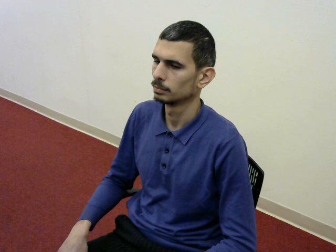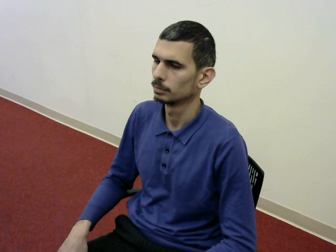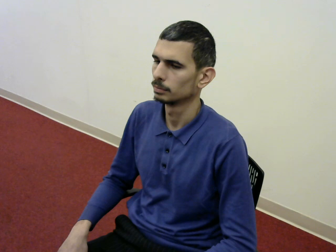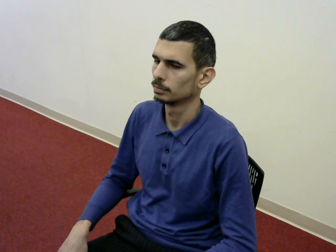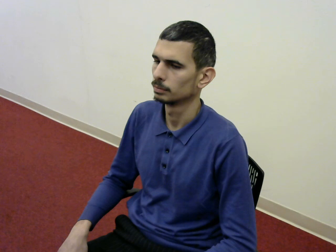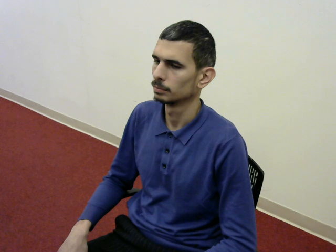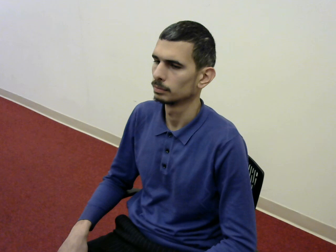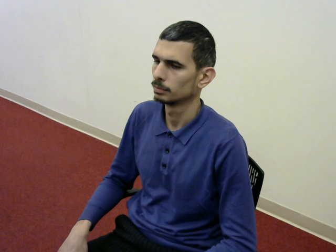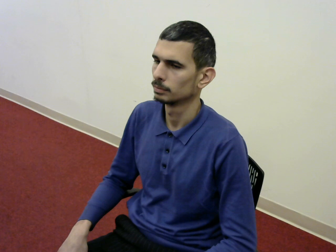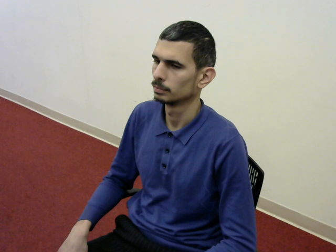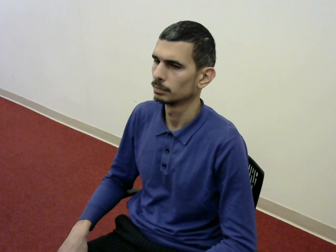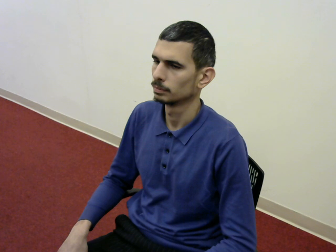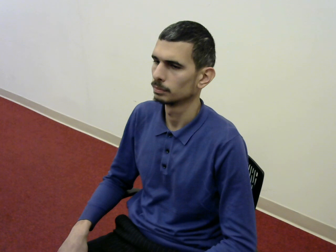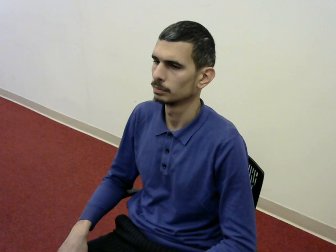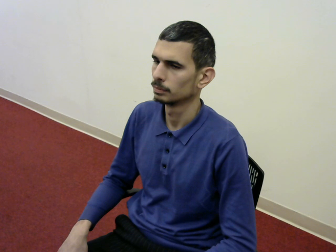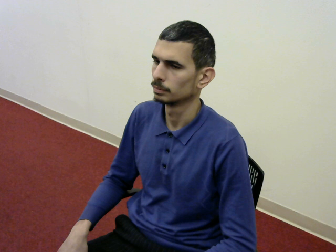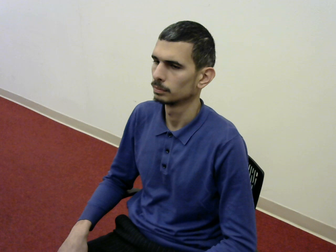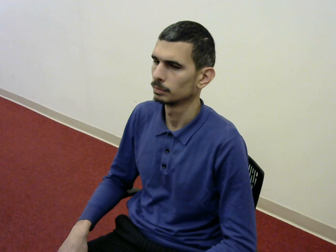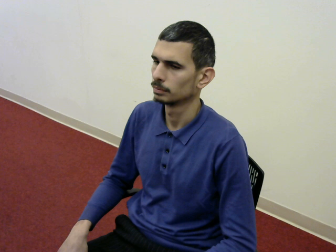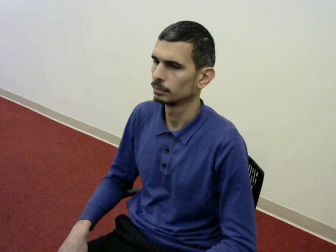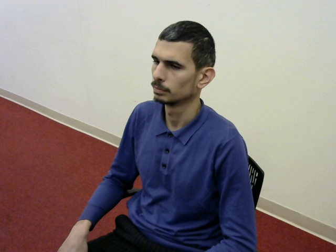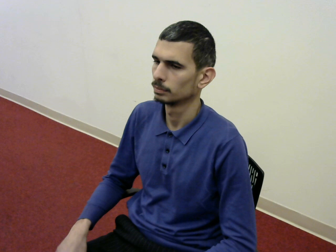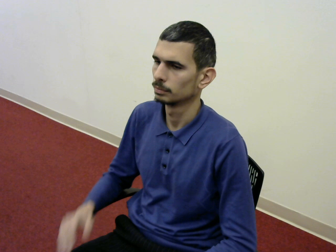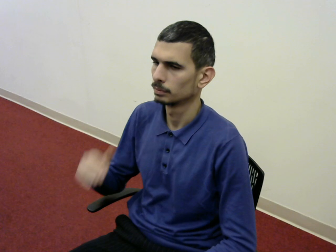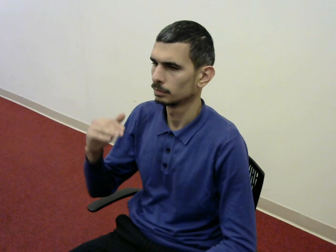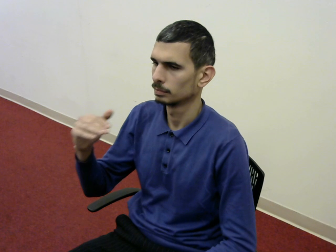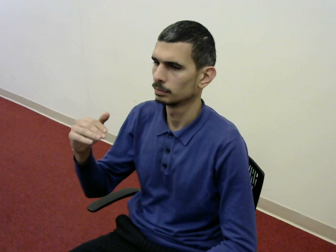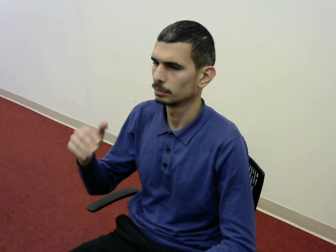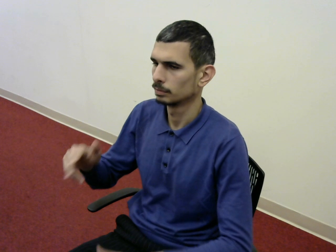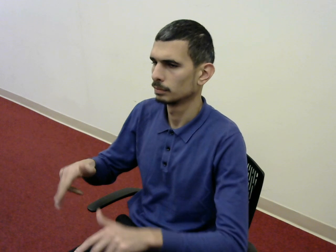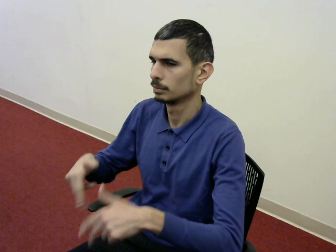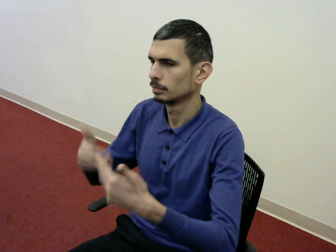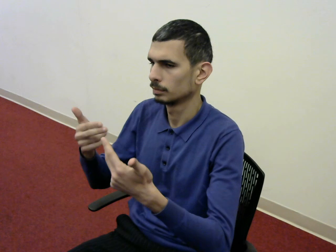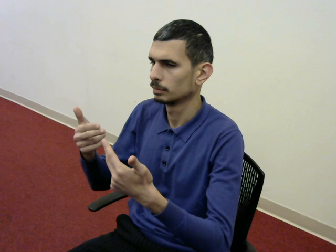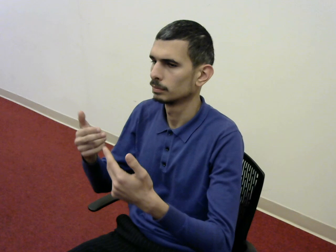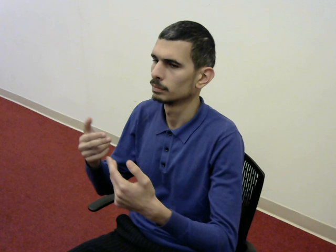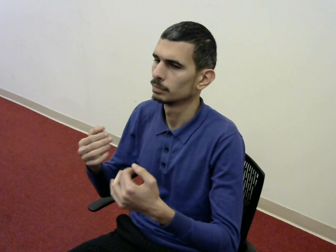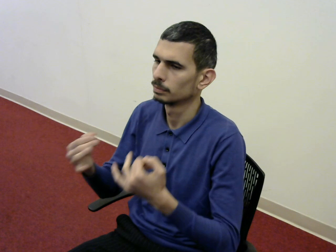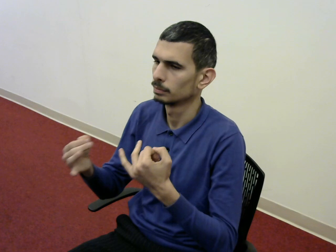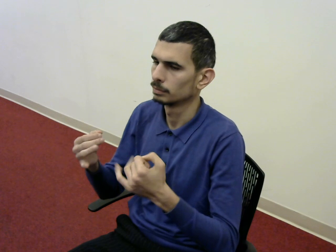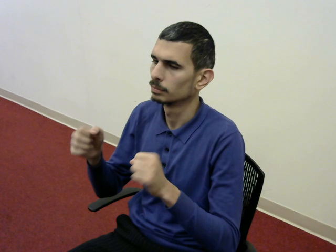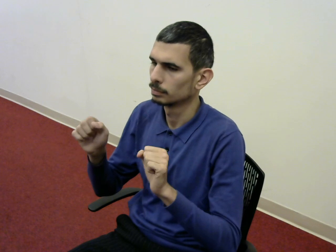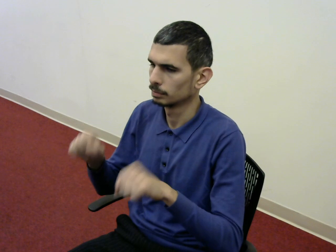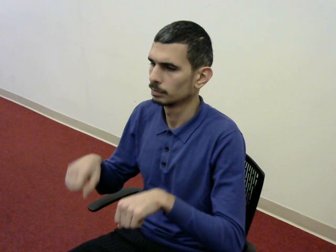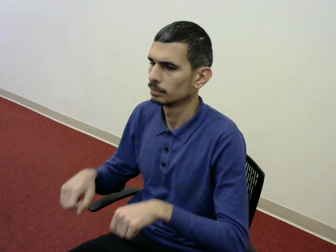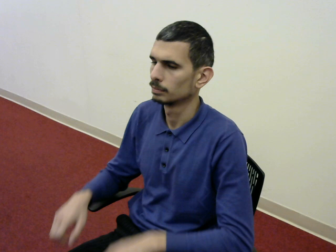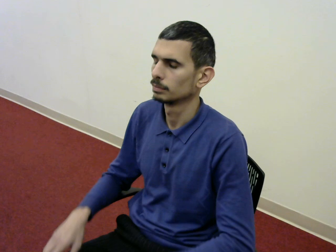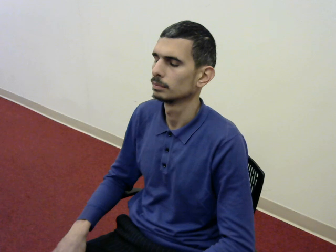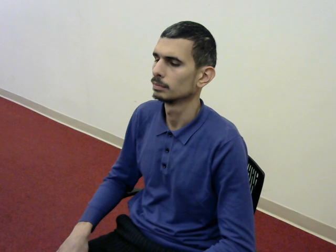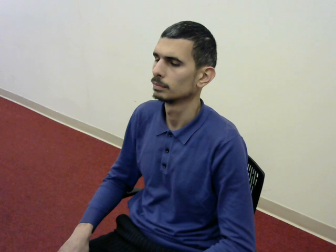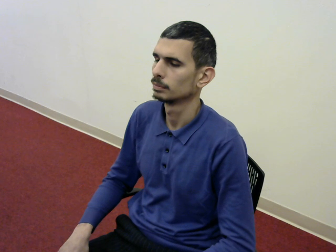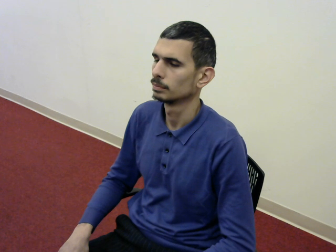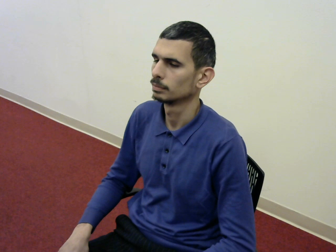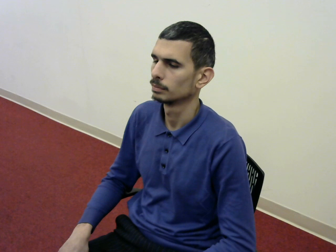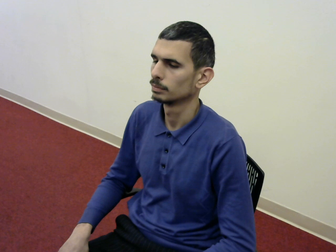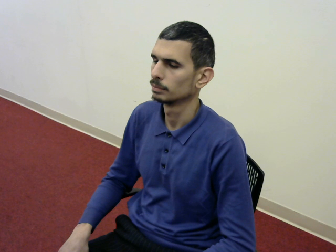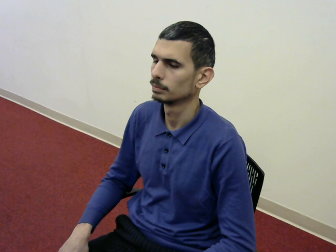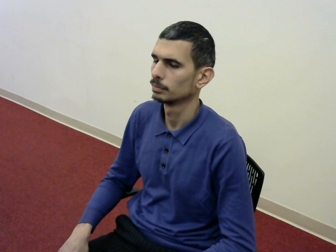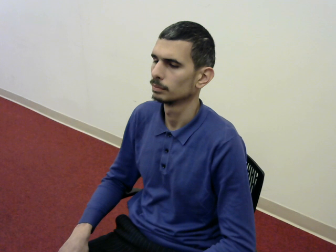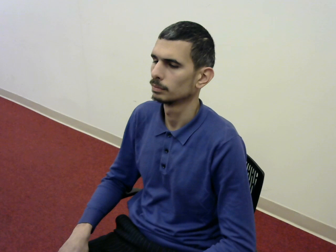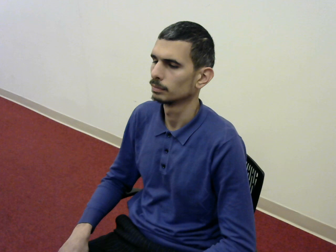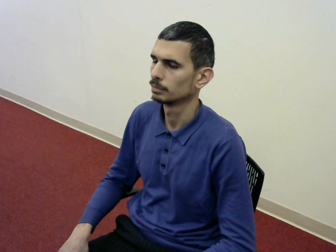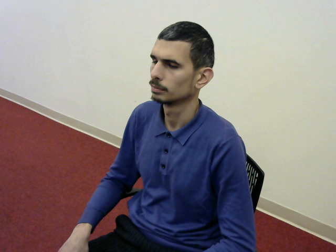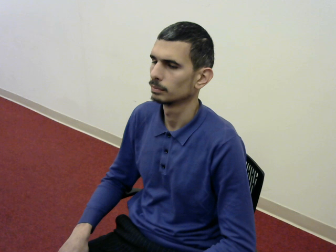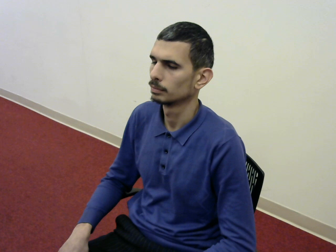Sizinlə görüntülü danışmaq olar?